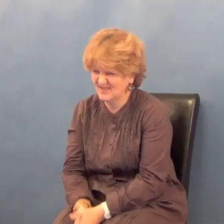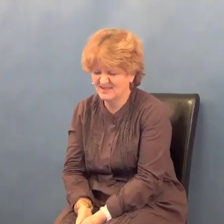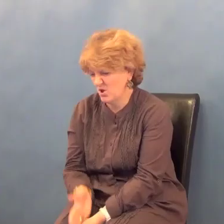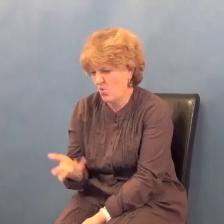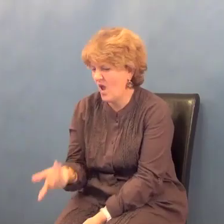Nieładnie.